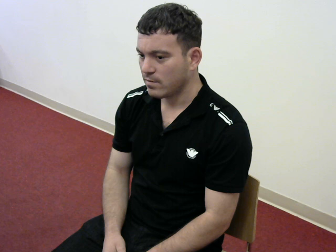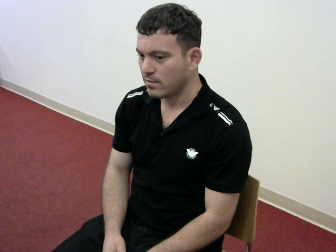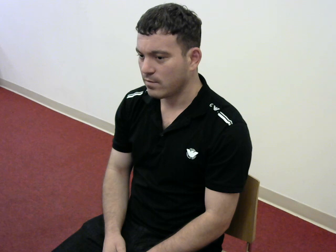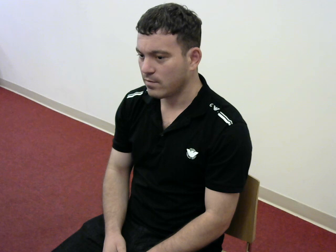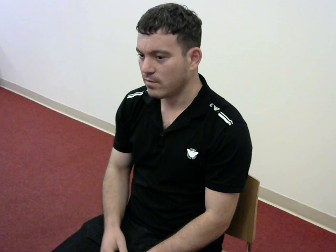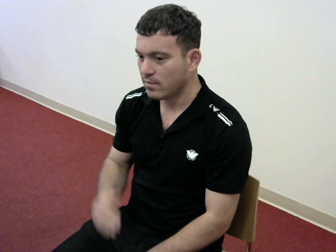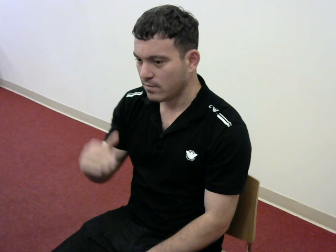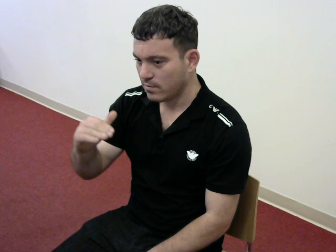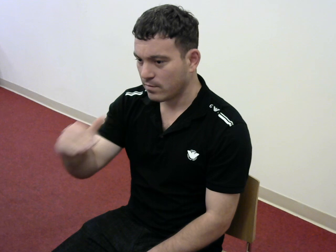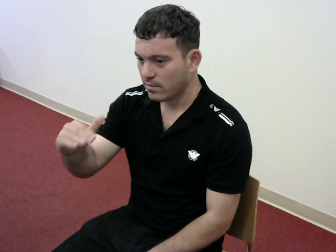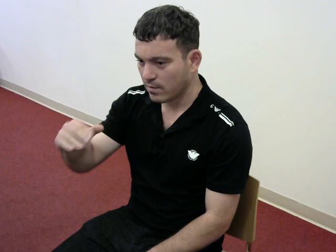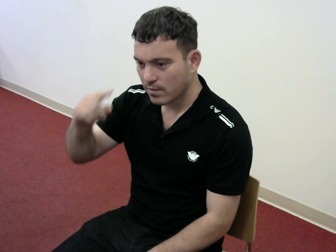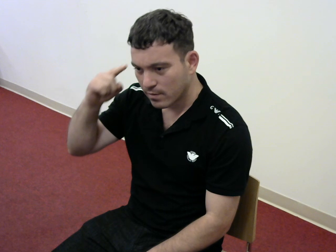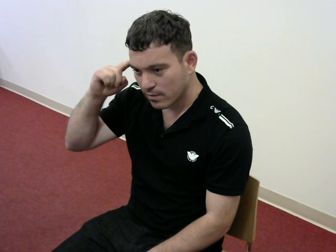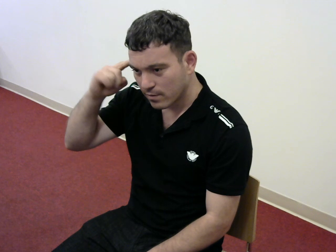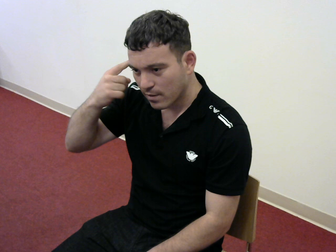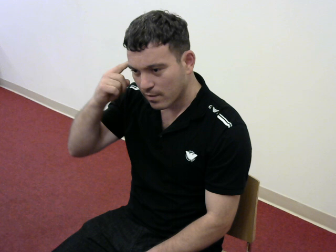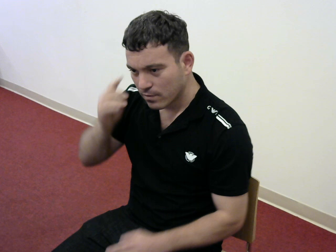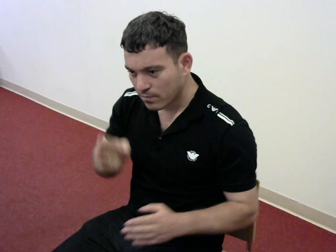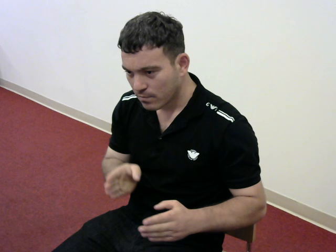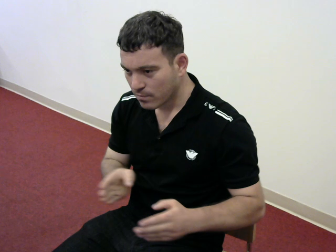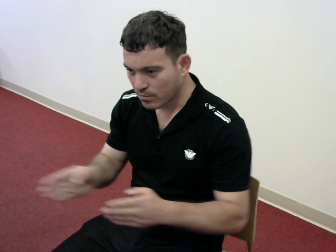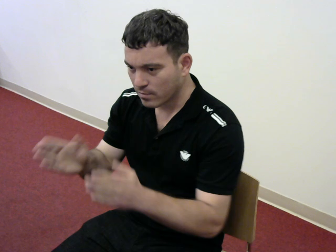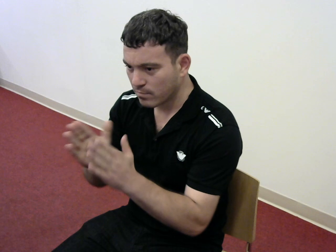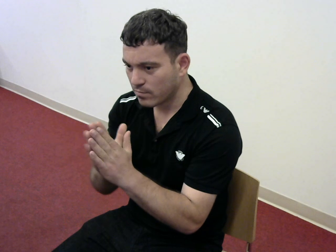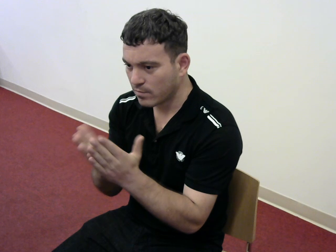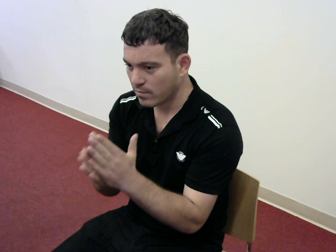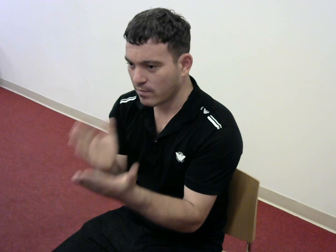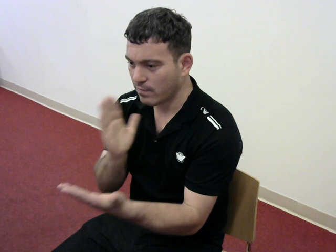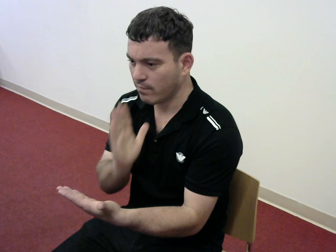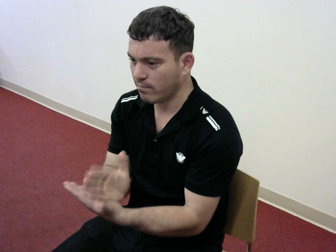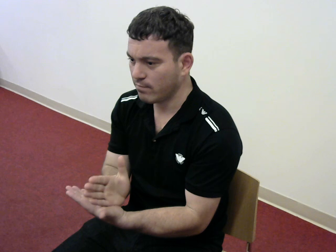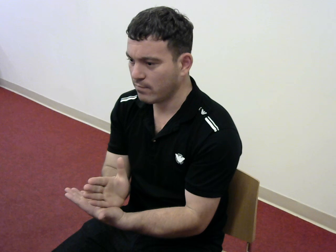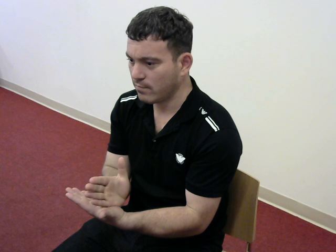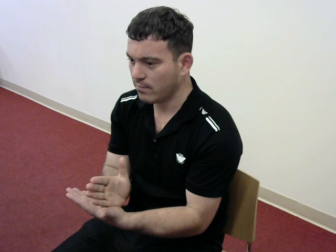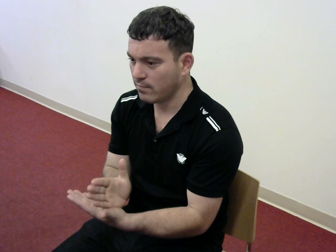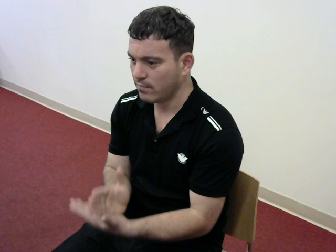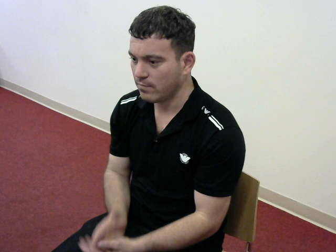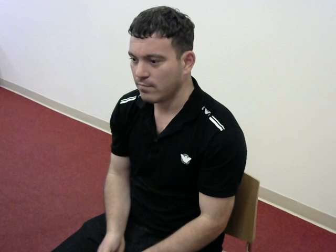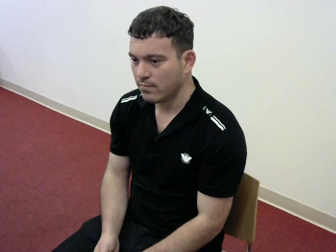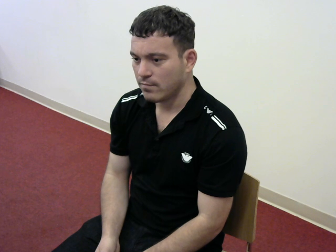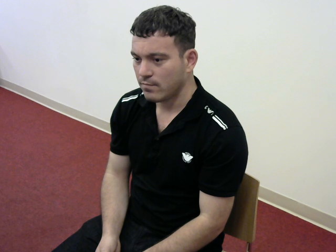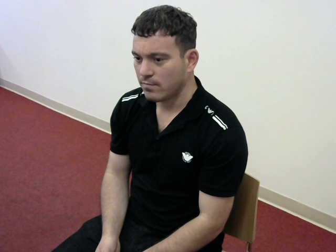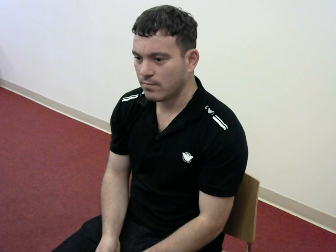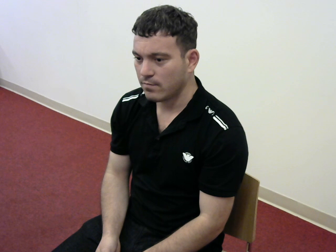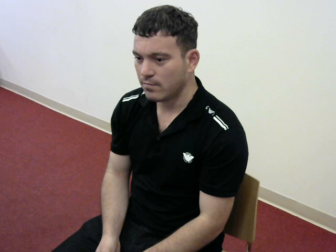Sizdə "Dəli Kür" kitabı var?